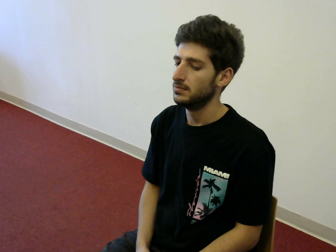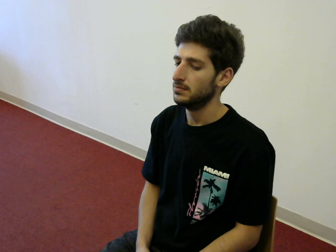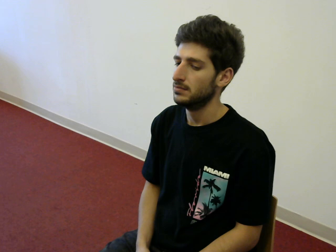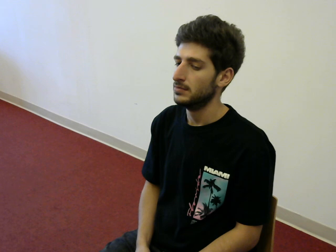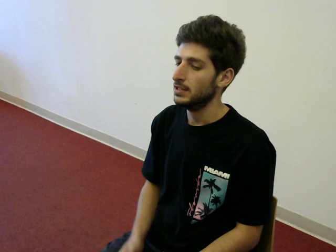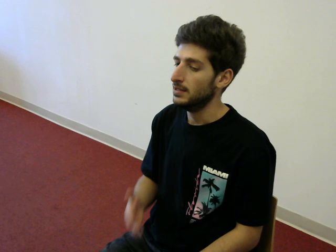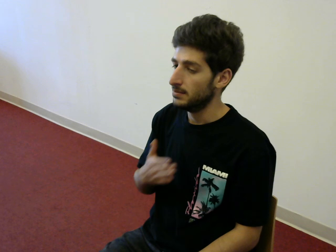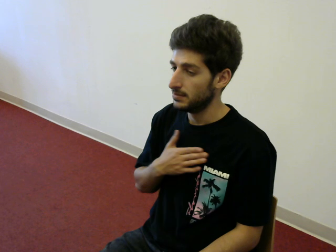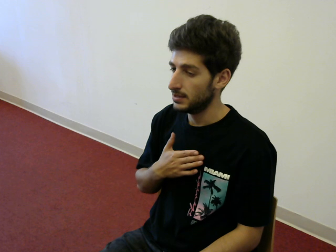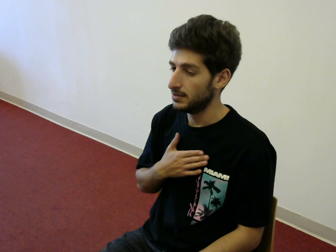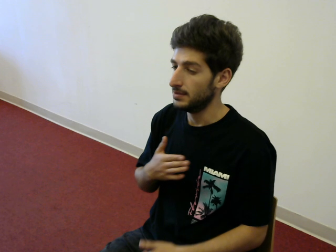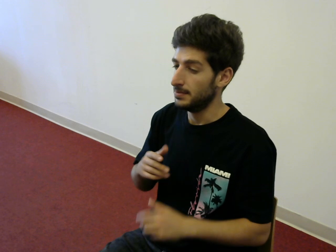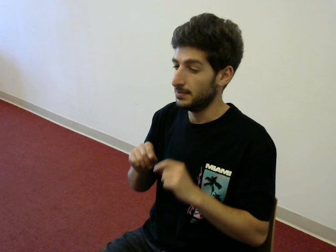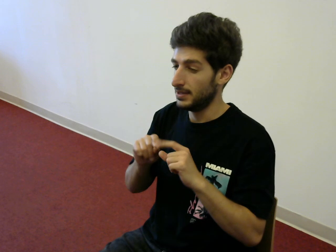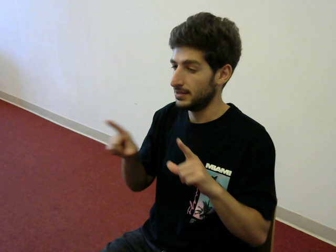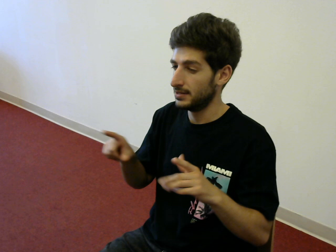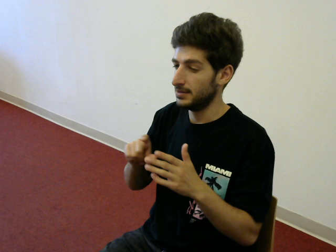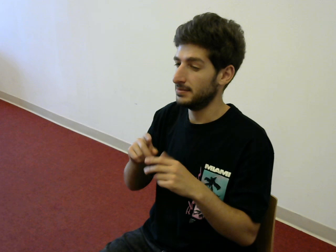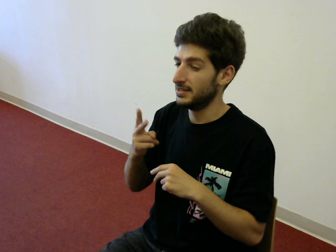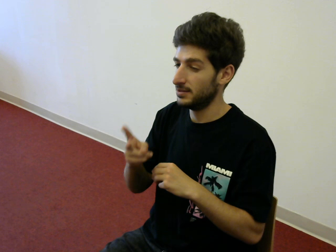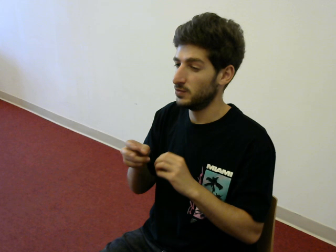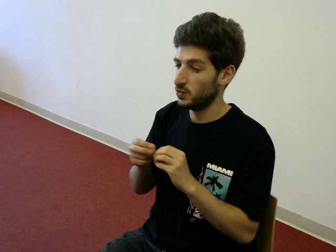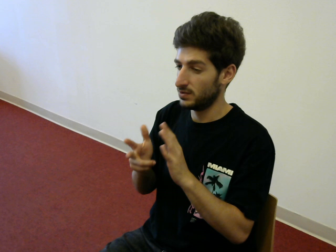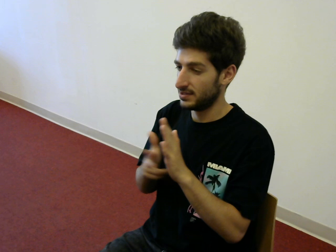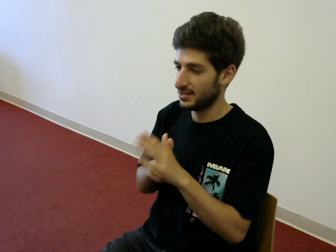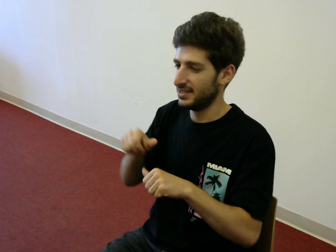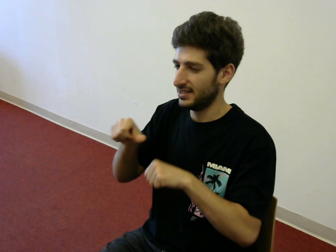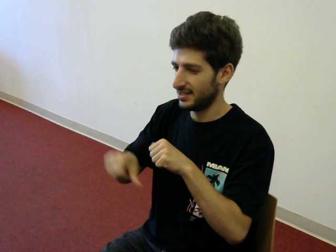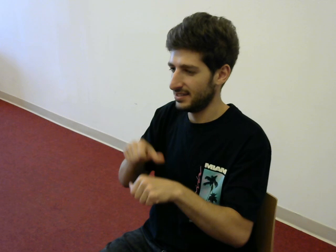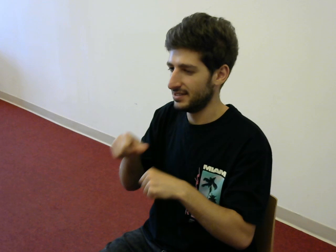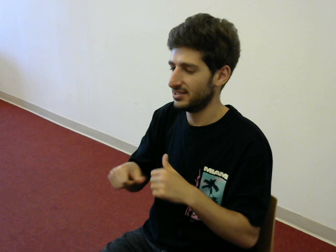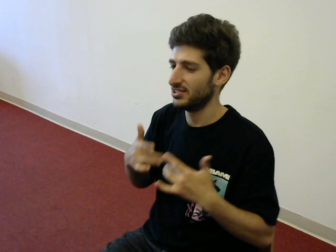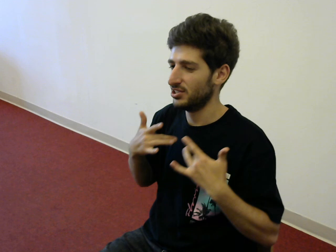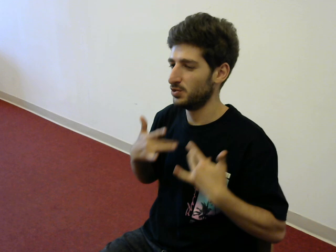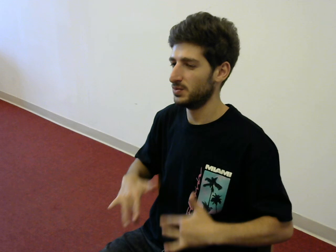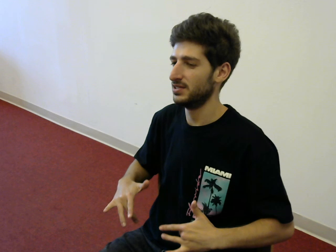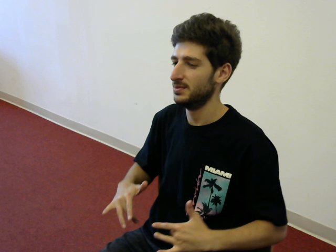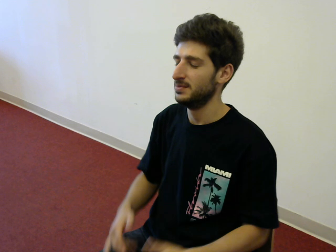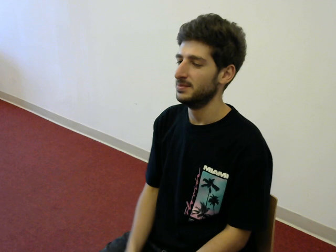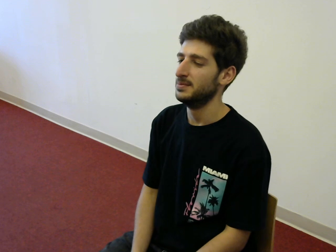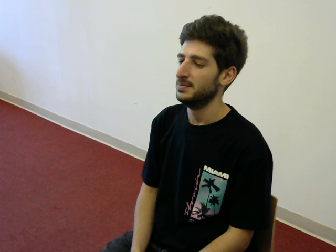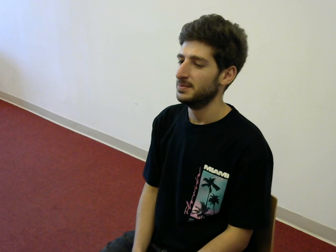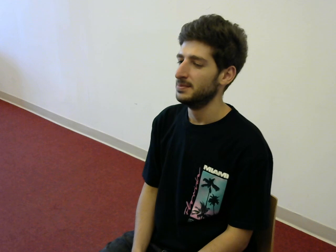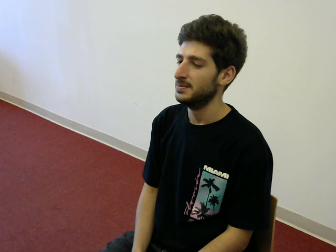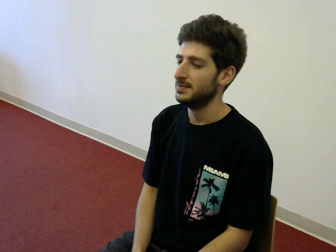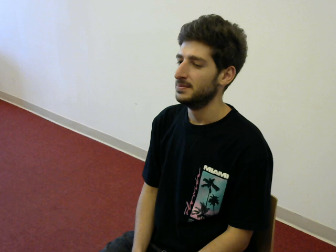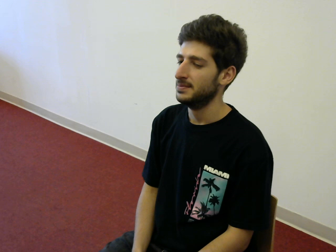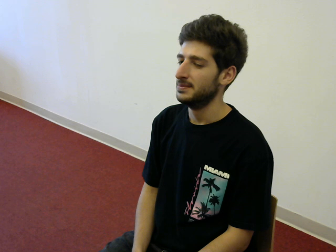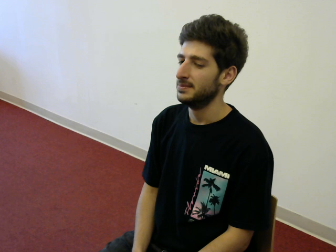Mən məktəbi 2018-ci ildə bitirmişəm